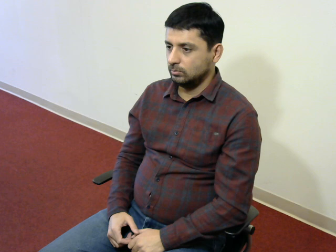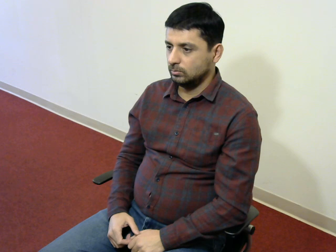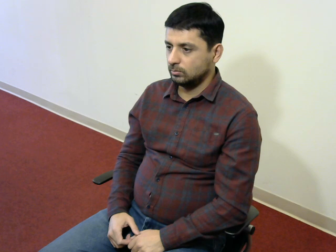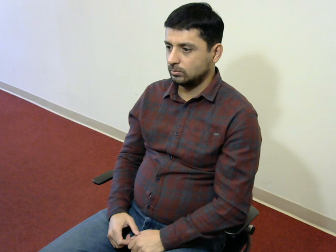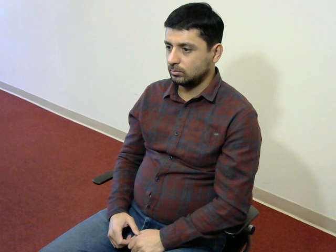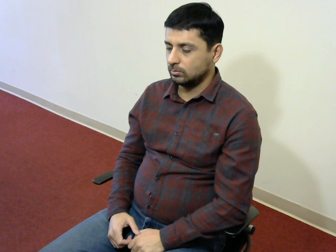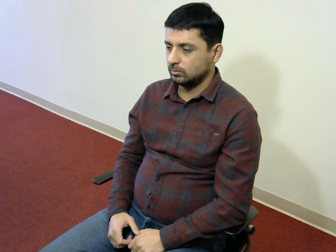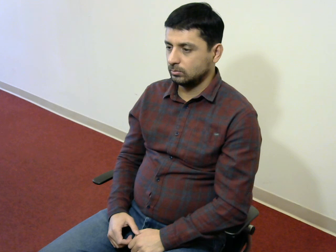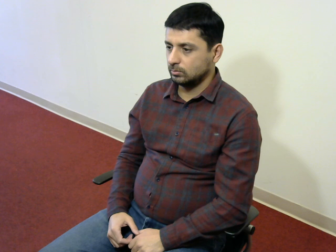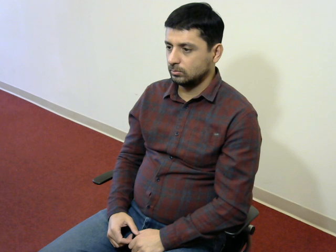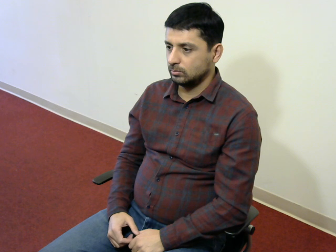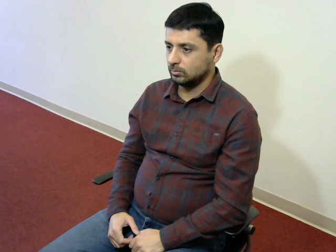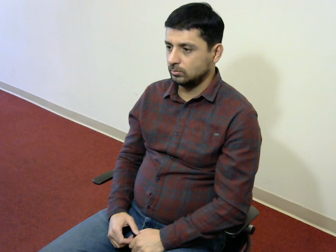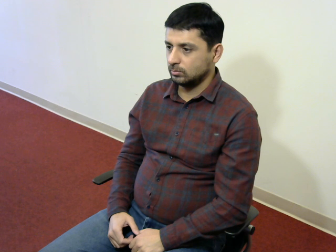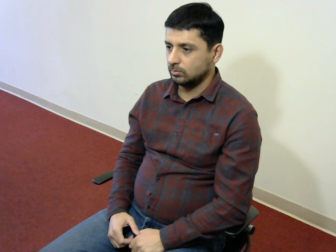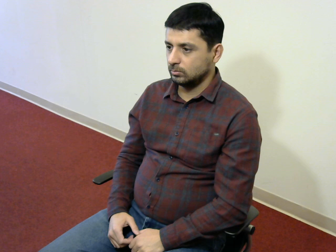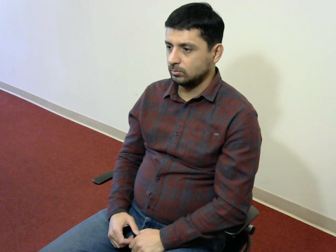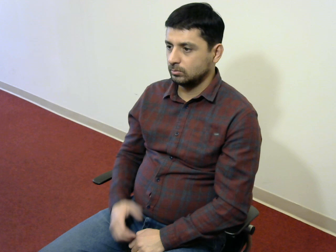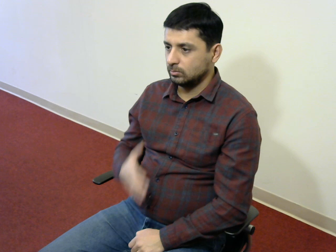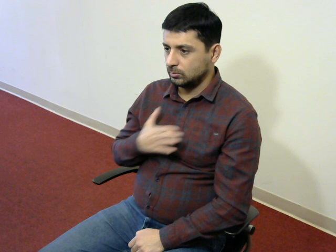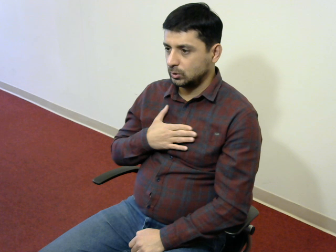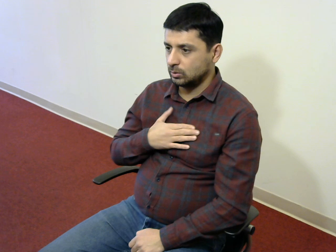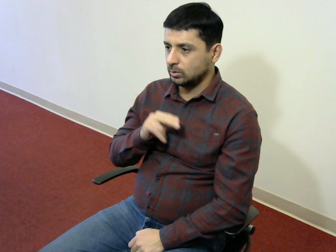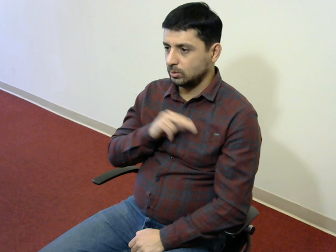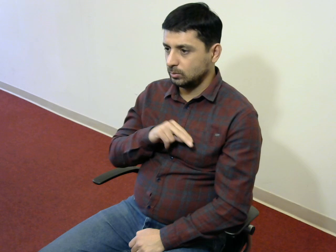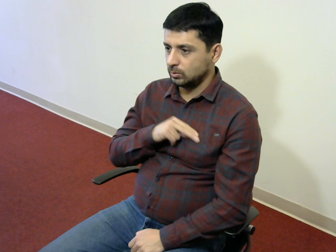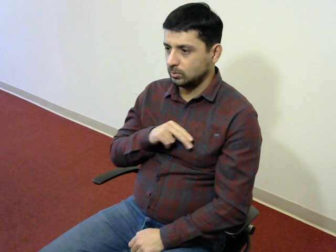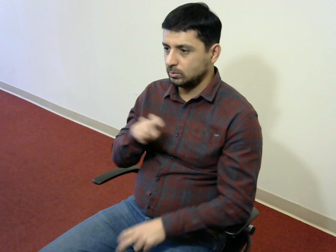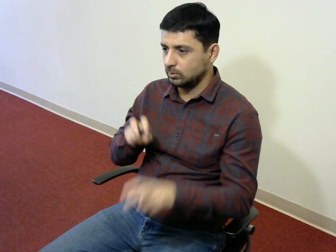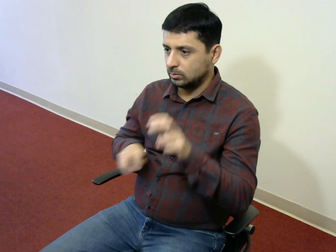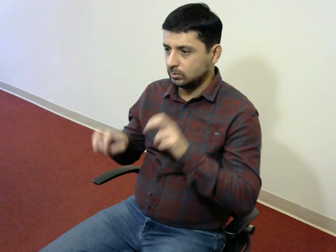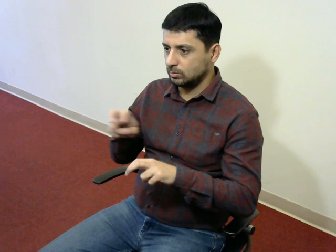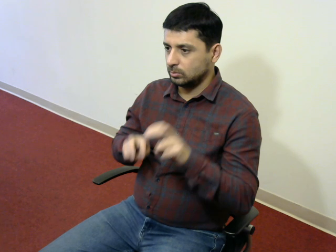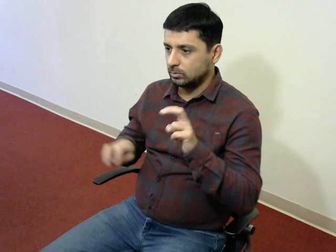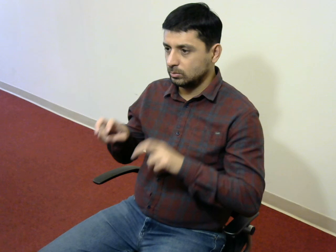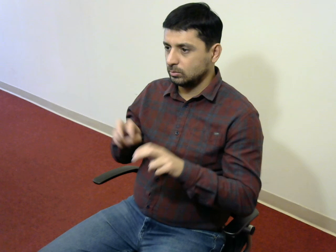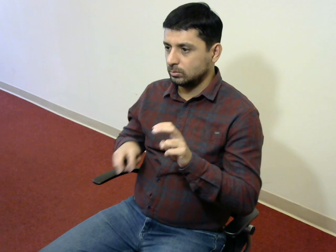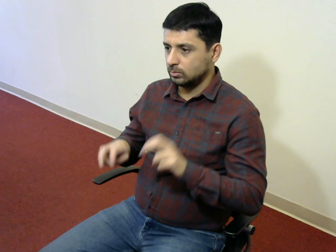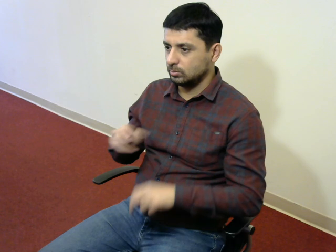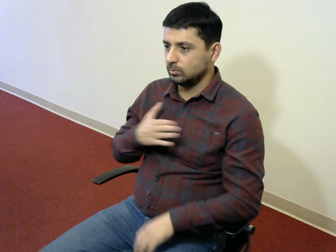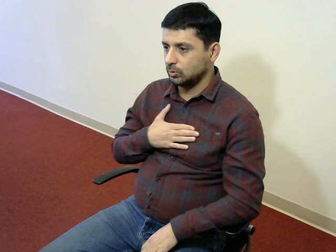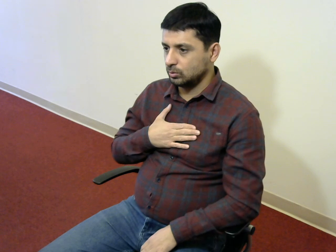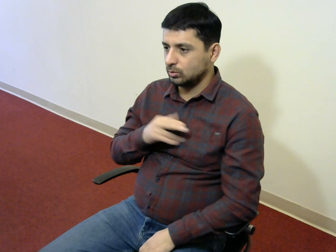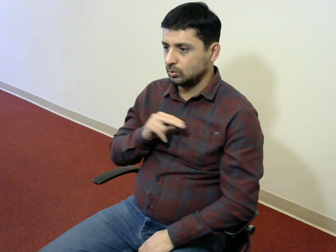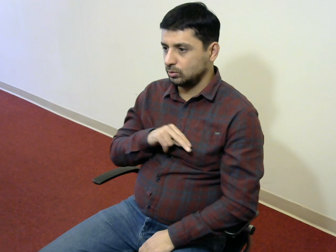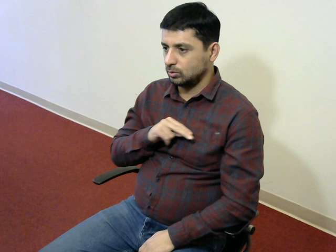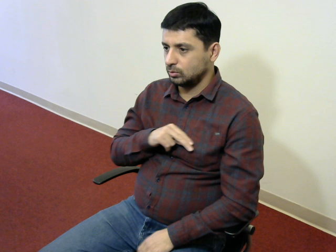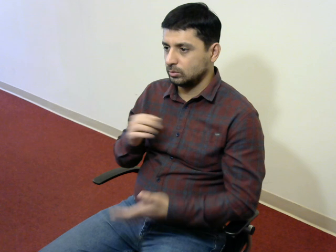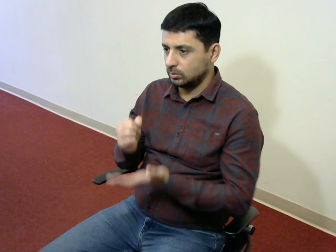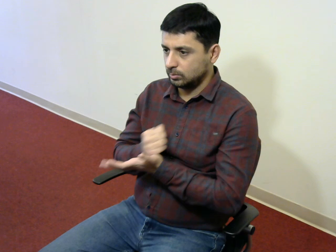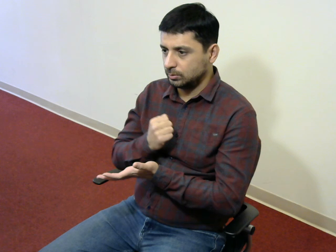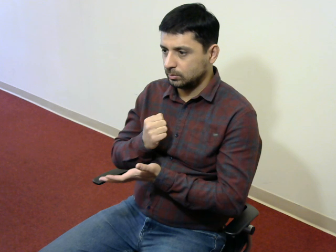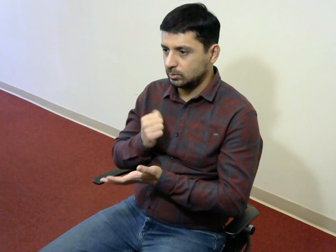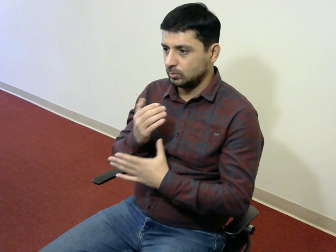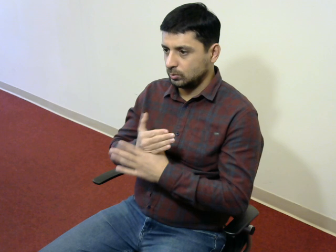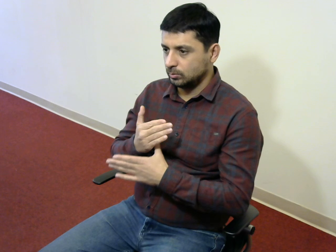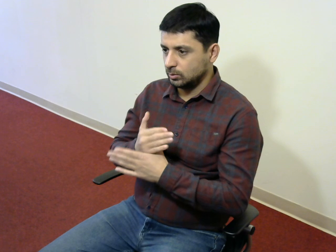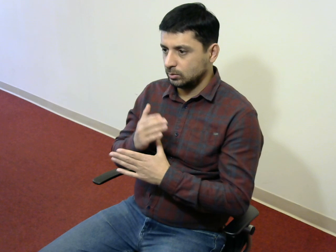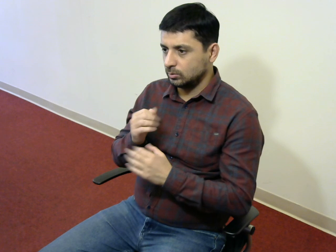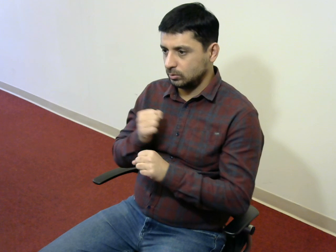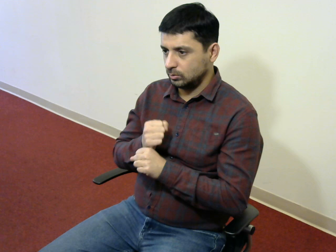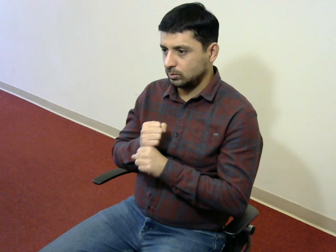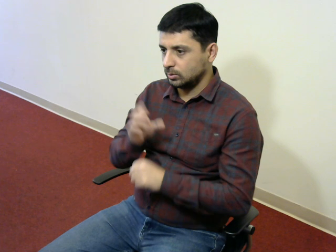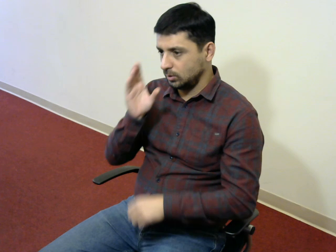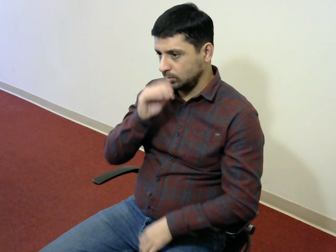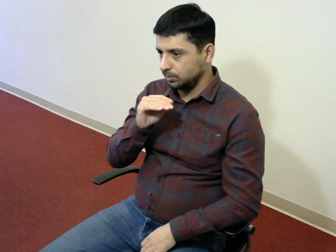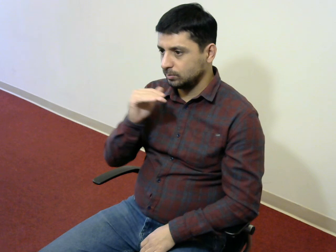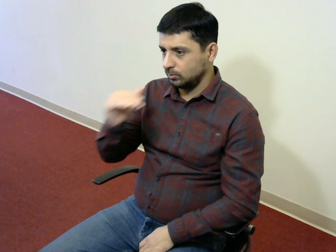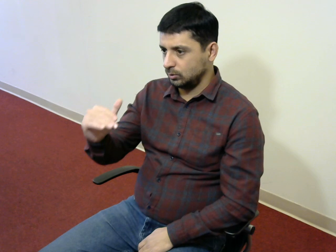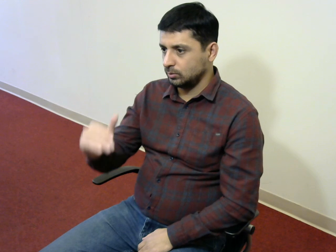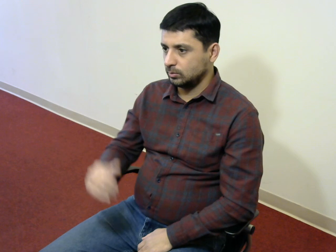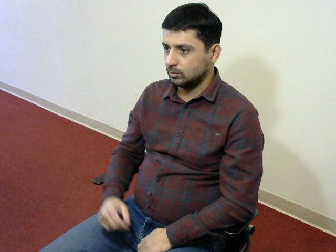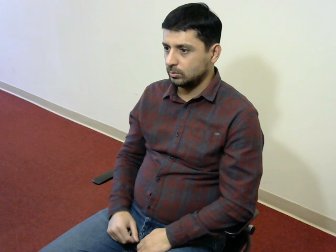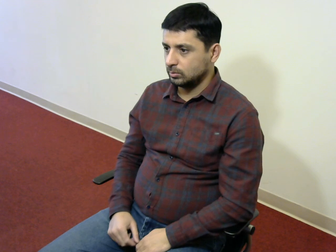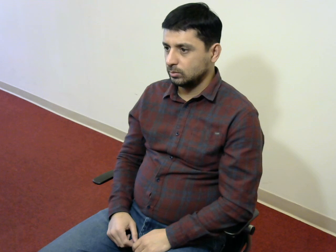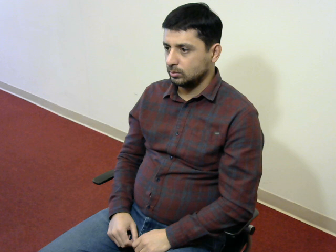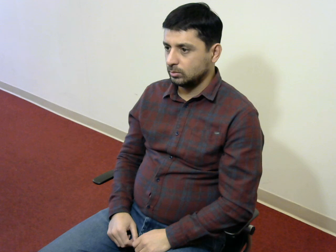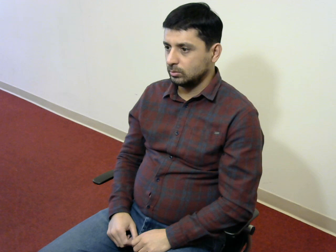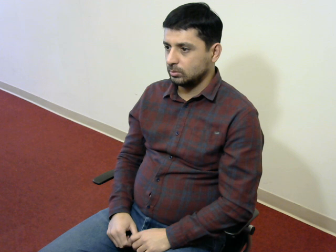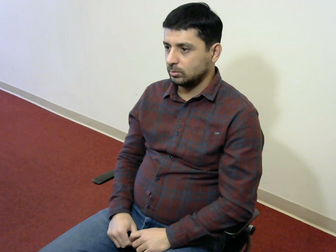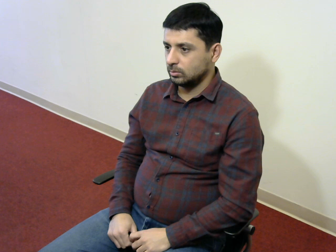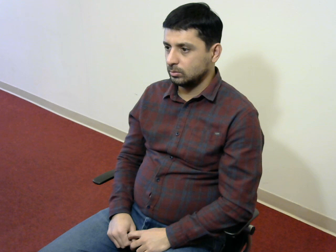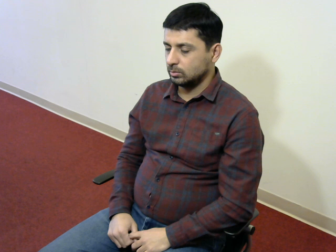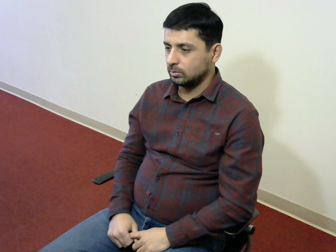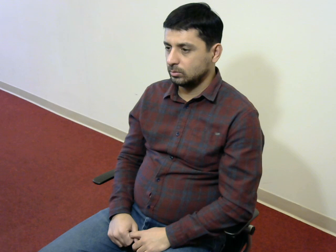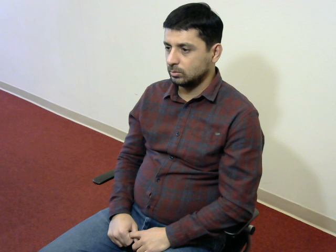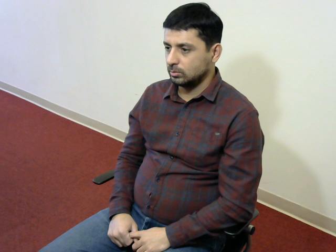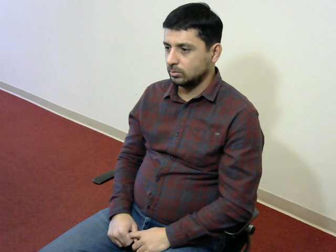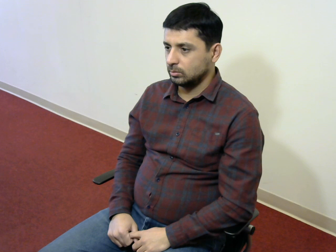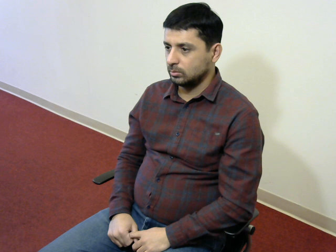Mən iş axtarıram, mənə iş tapmaqda kömək edə bilərsinizmi?